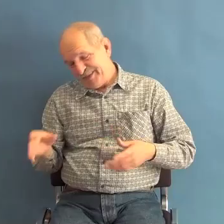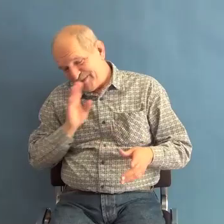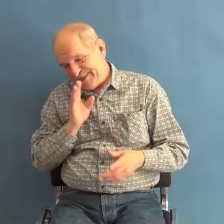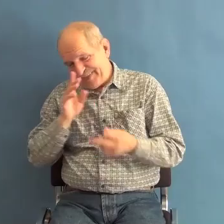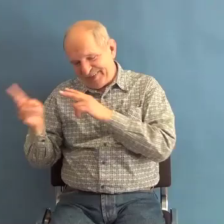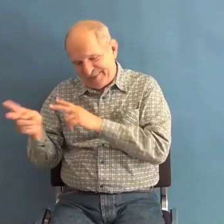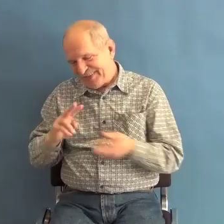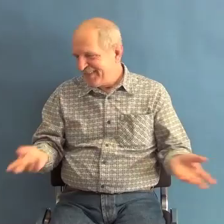Prawdopodobnie tak jest.